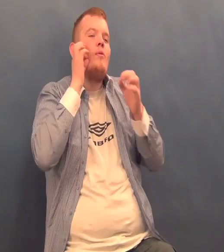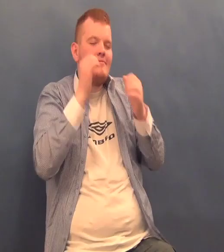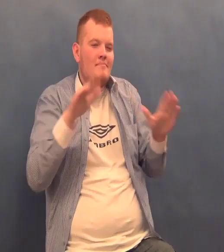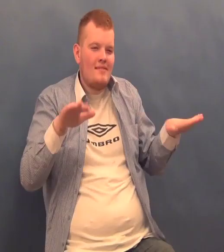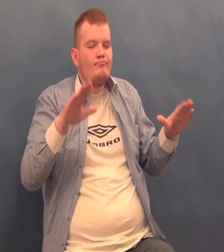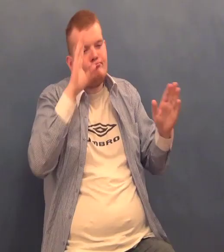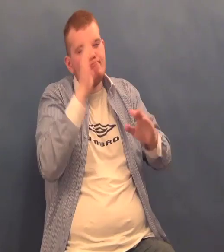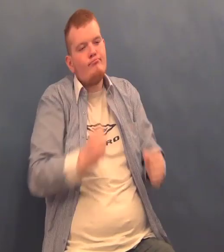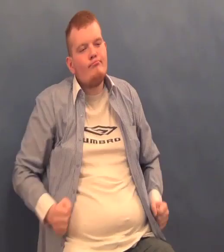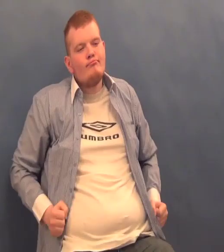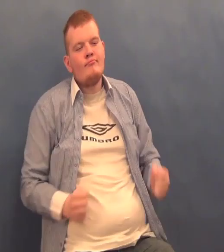A ptaszek nieświadomy niczego huśta się.